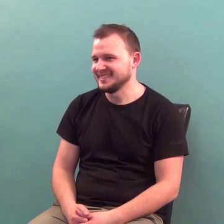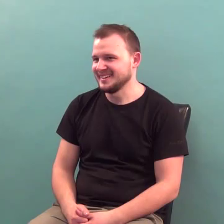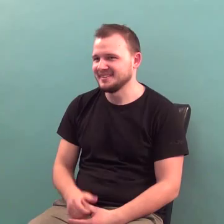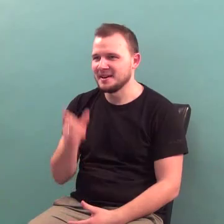Spał.